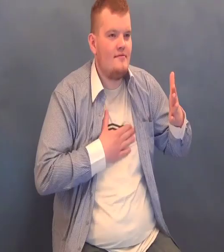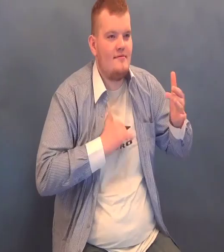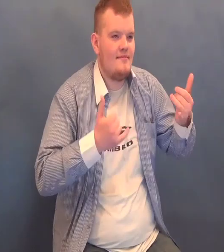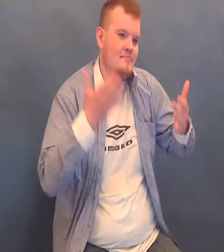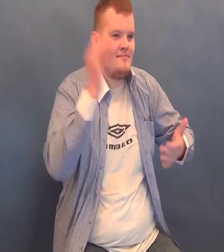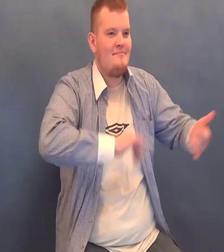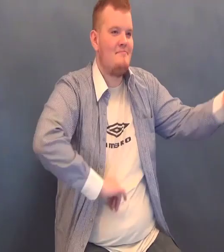Szóstego, w sobotę?